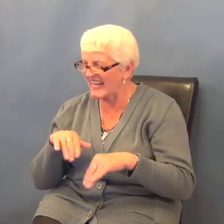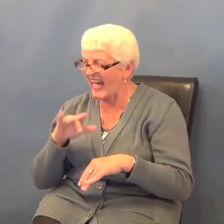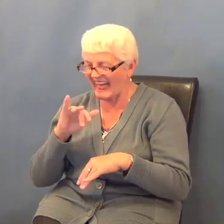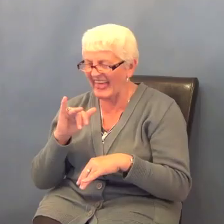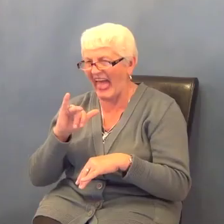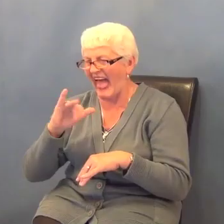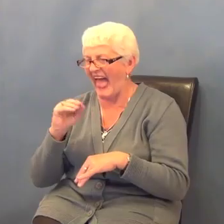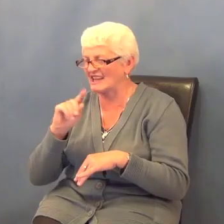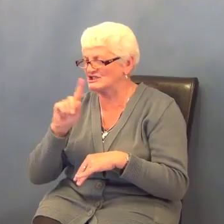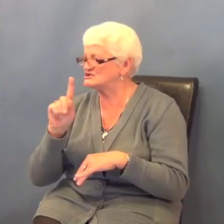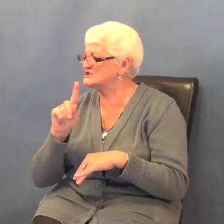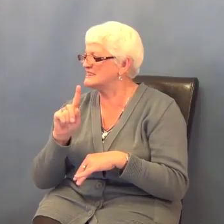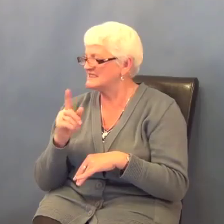jeż